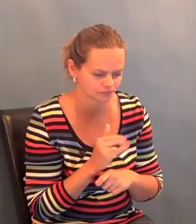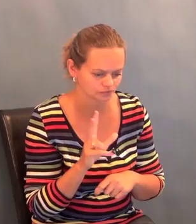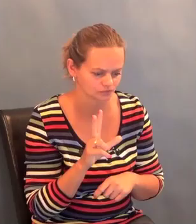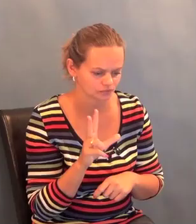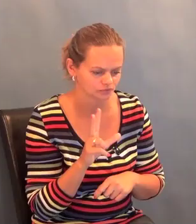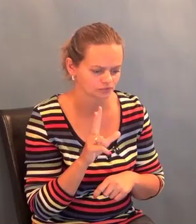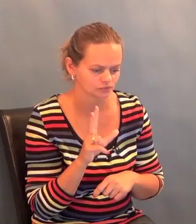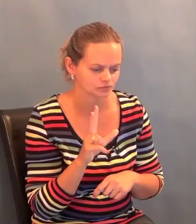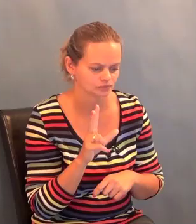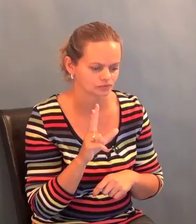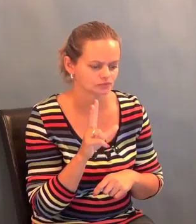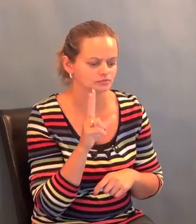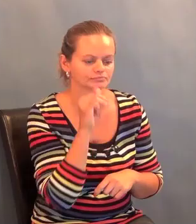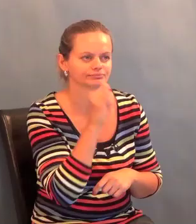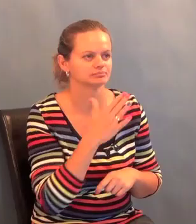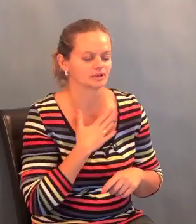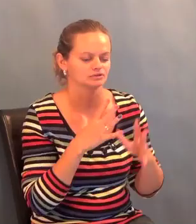Piątek trzecia.